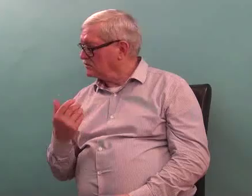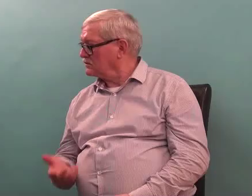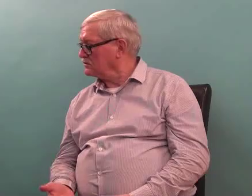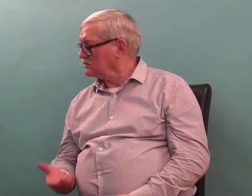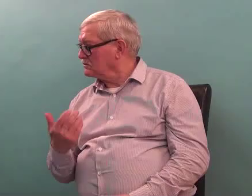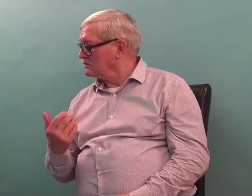Nie ma.